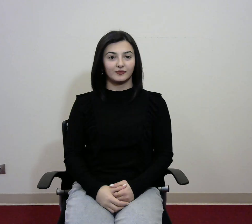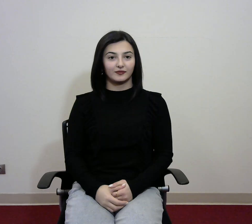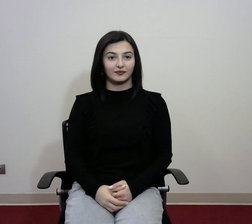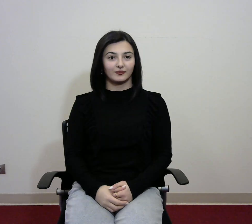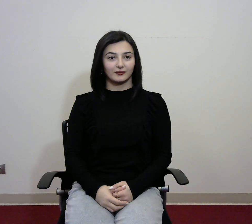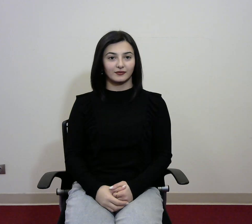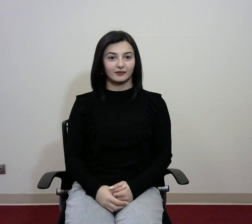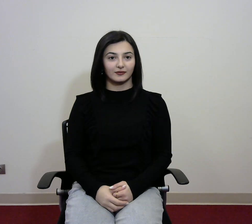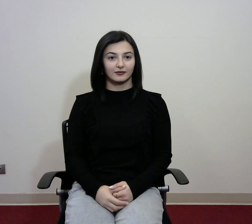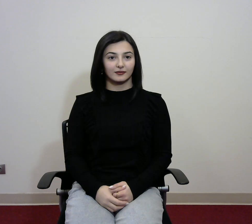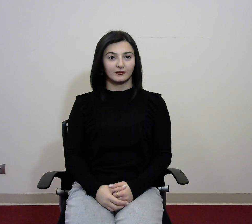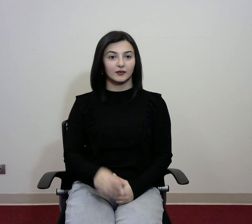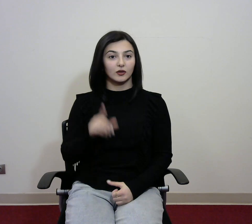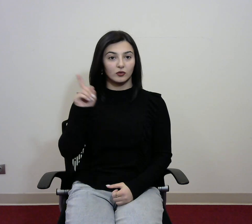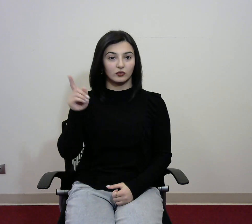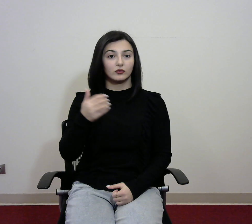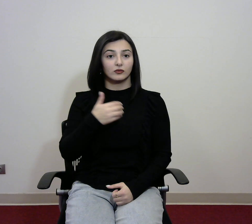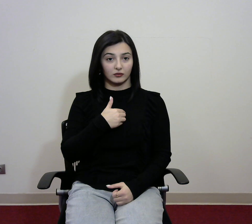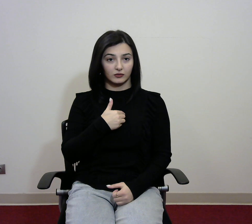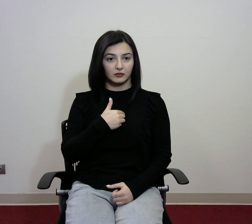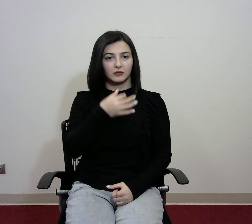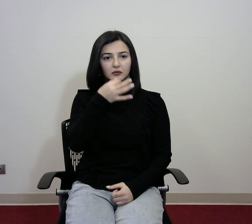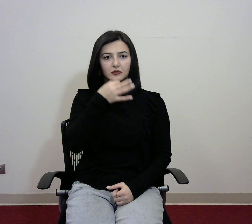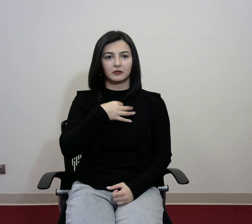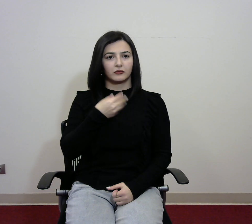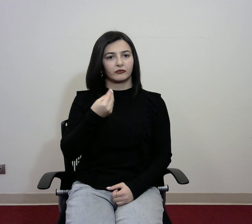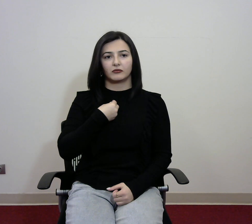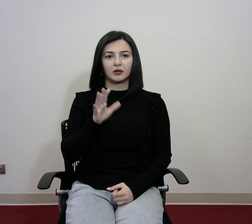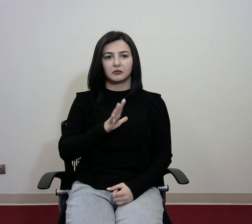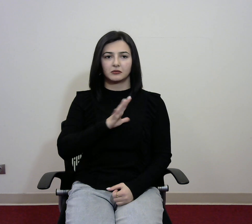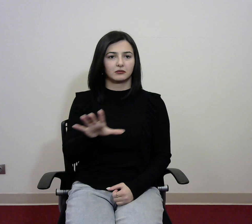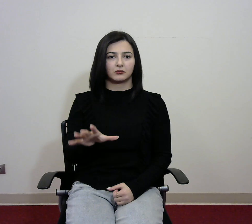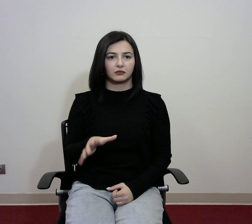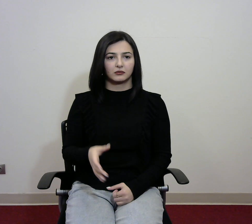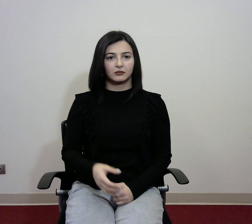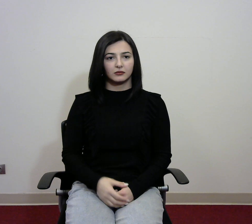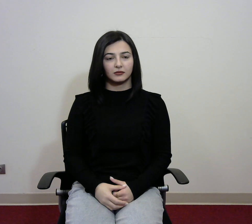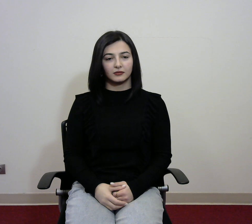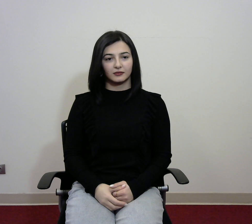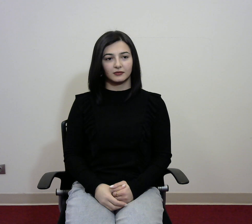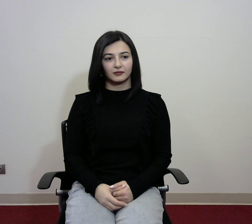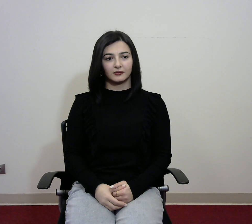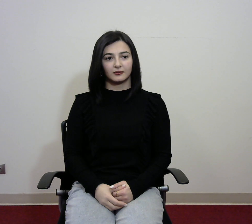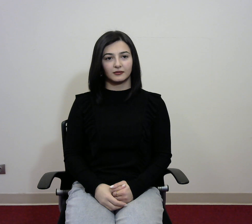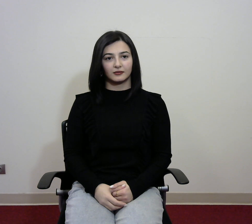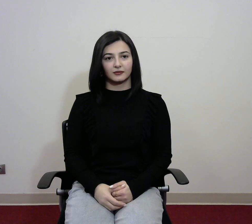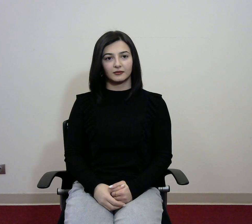O mənə cavab verməyib